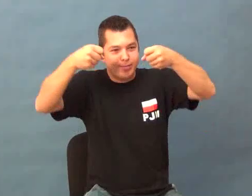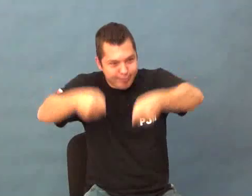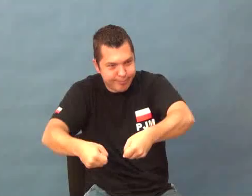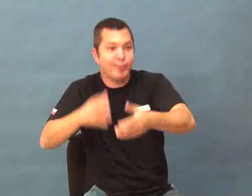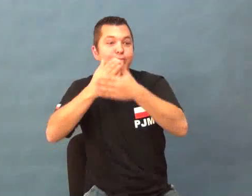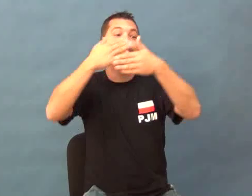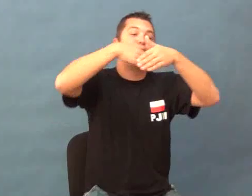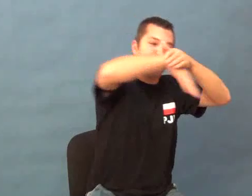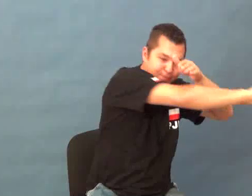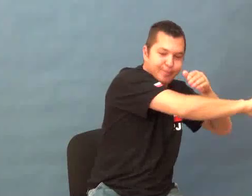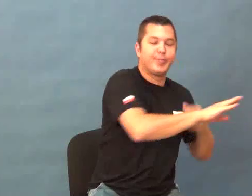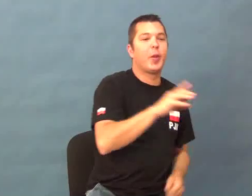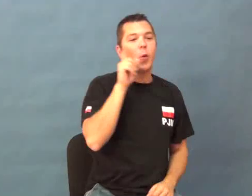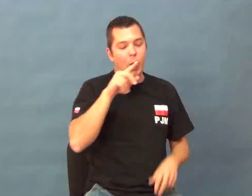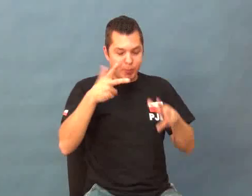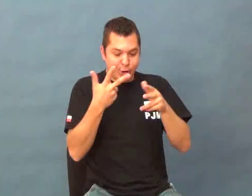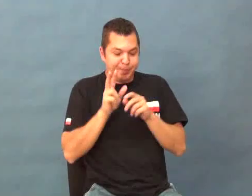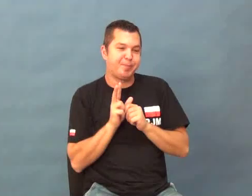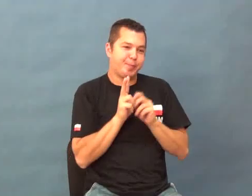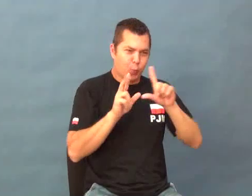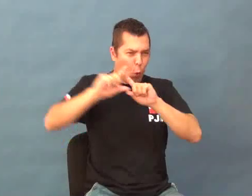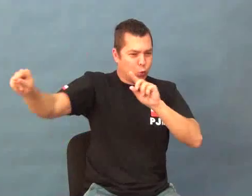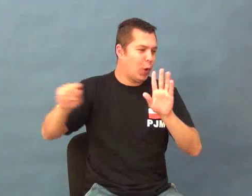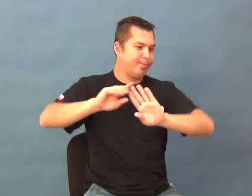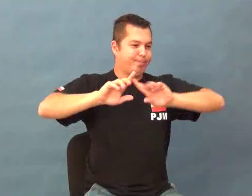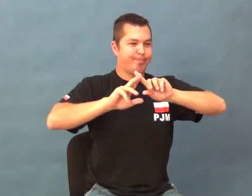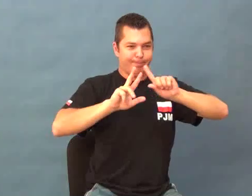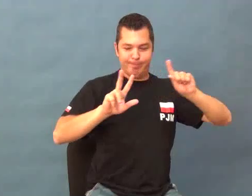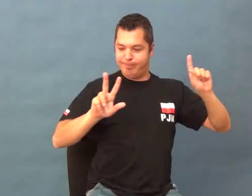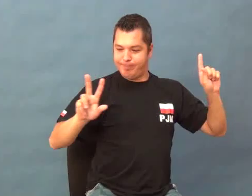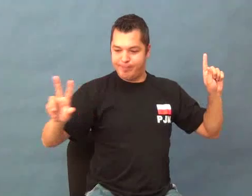Rozeszli się w różnych kierunkach.